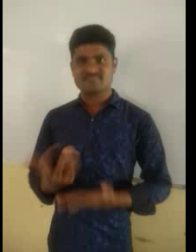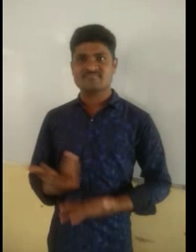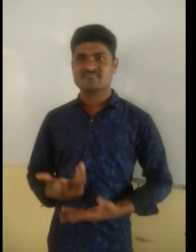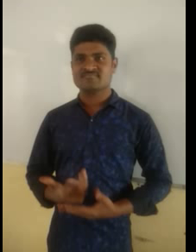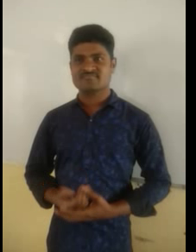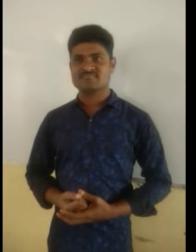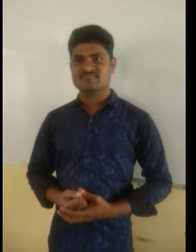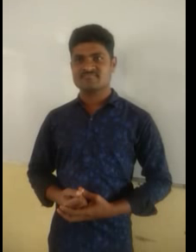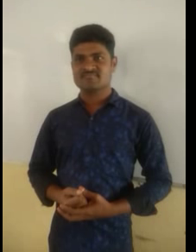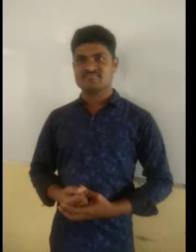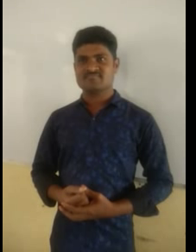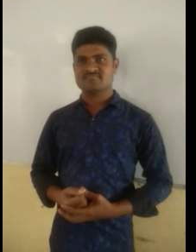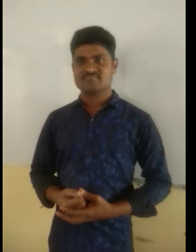can i help you